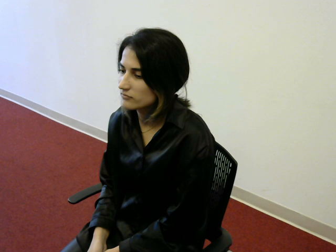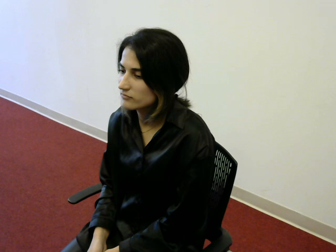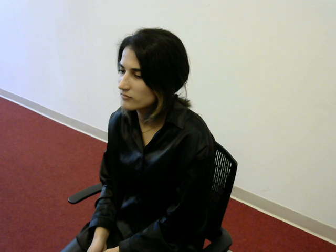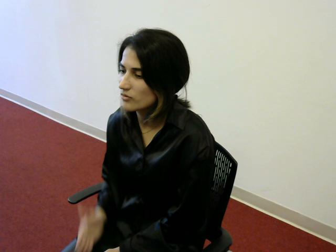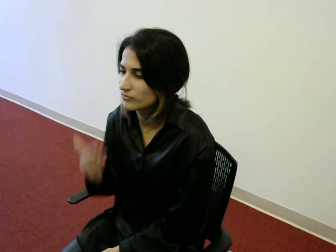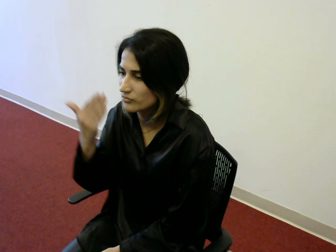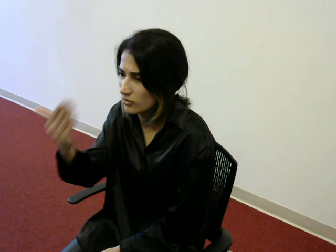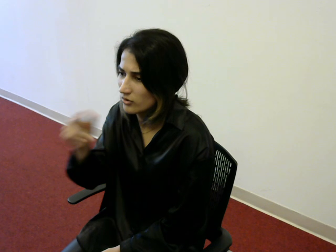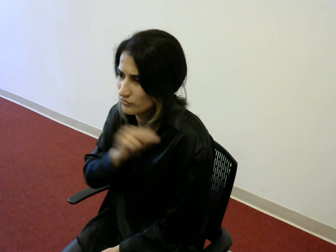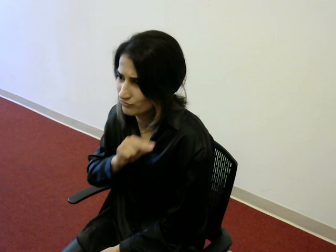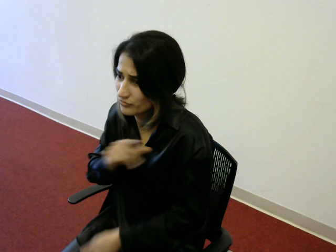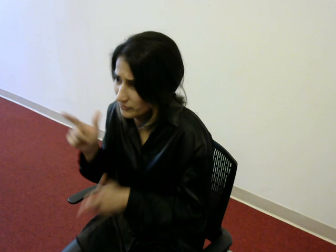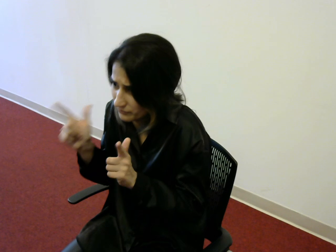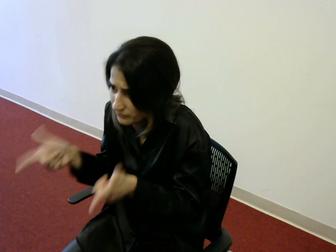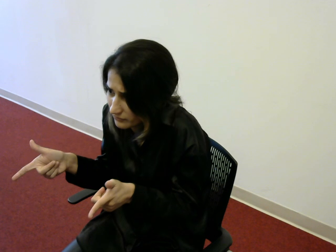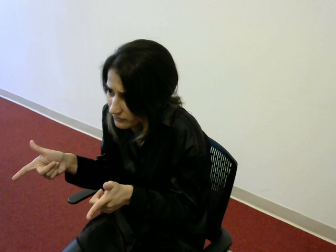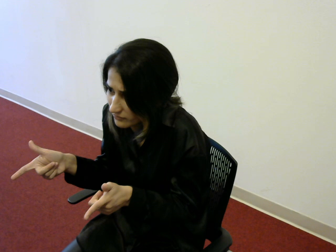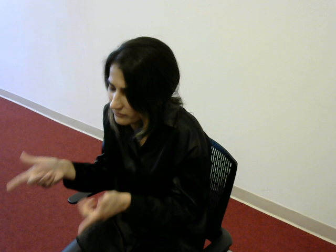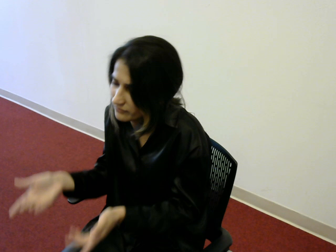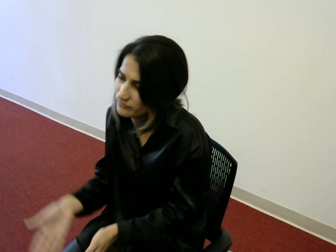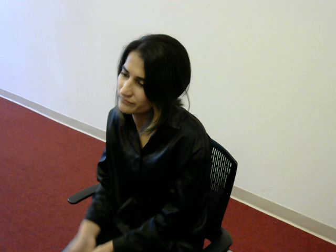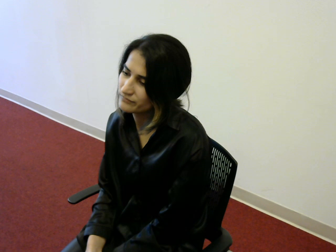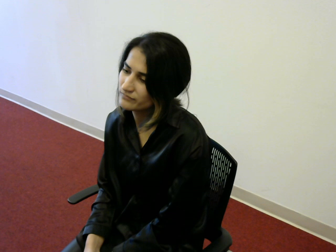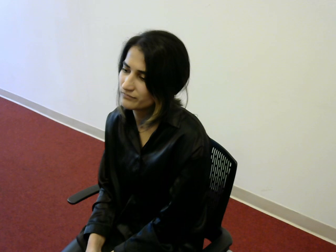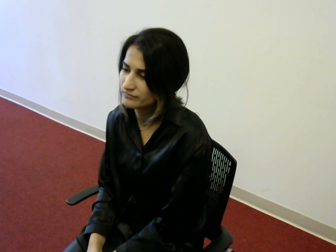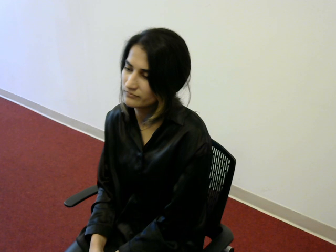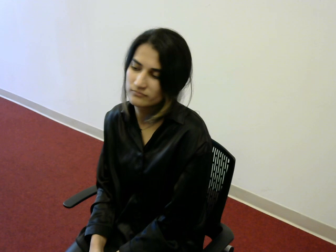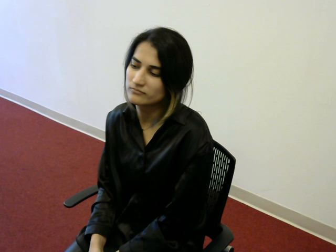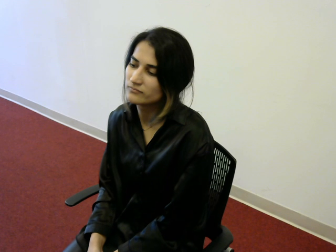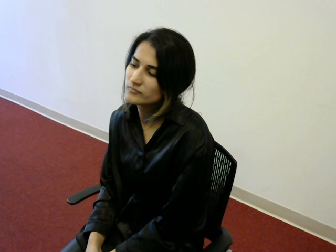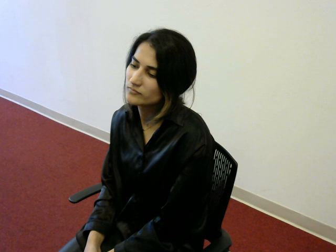Siz işdən razısınız?